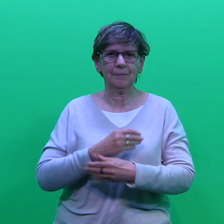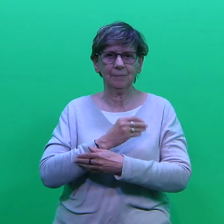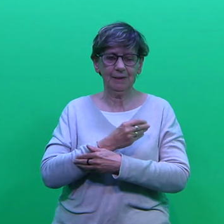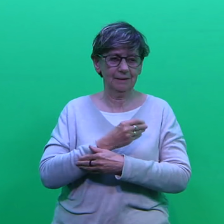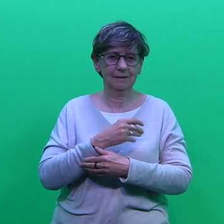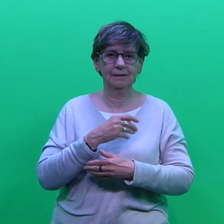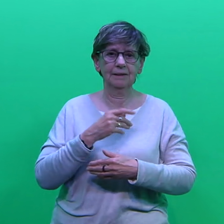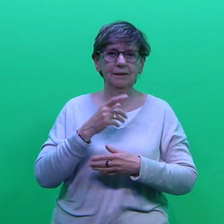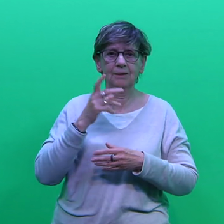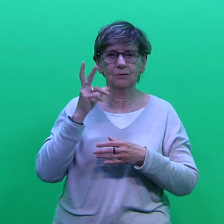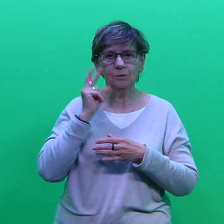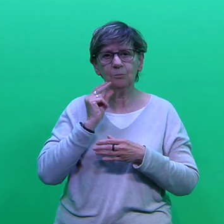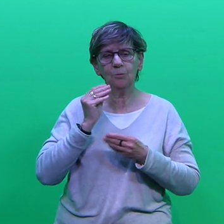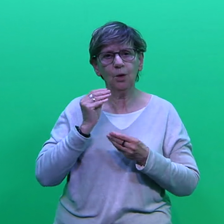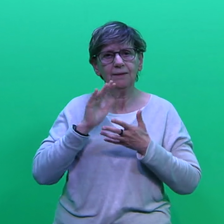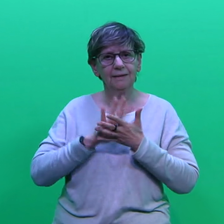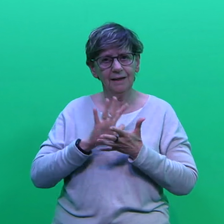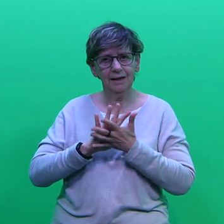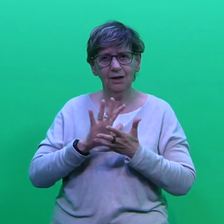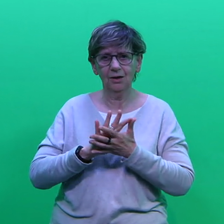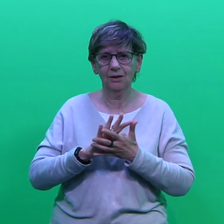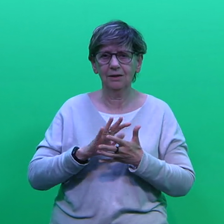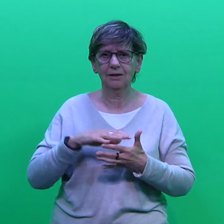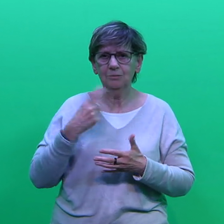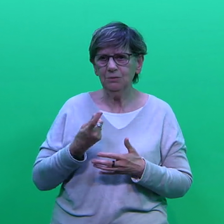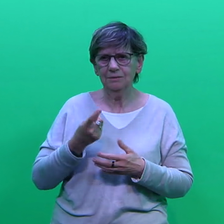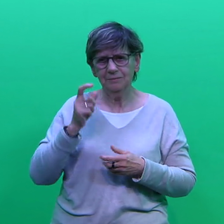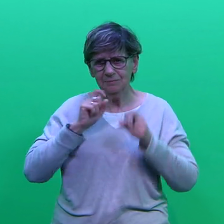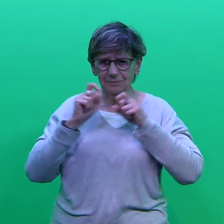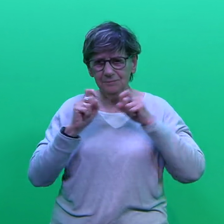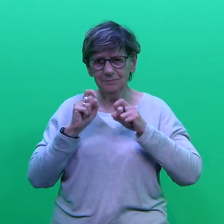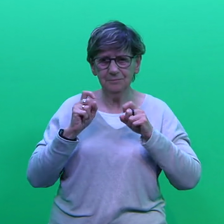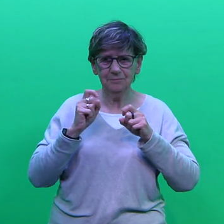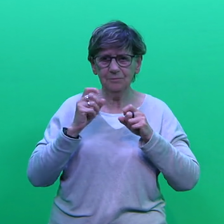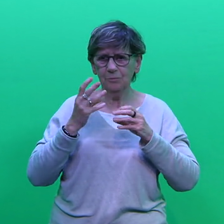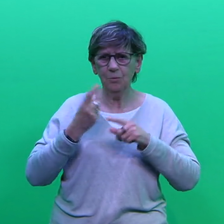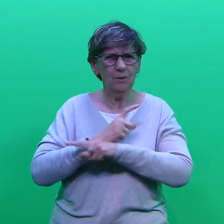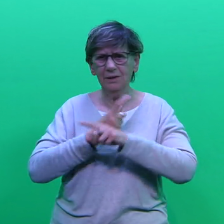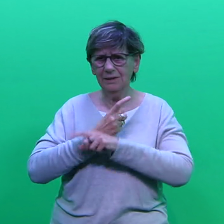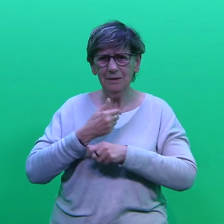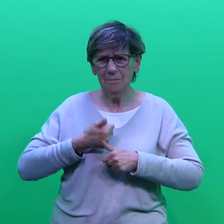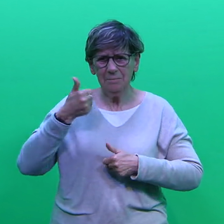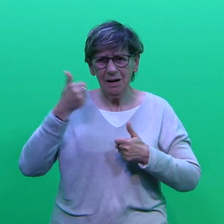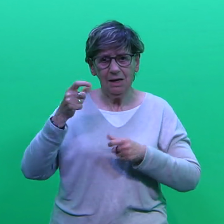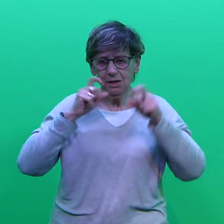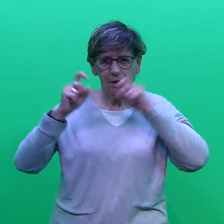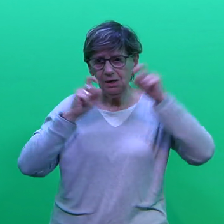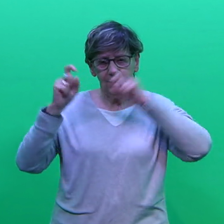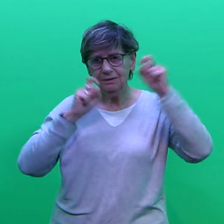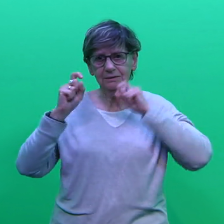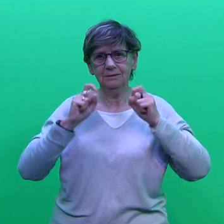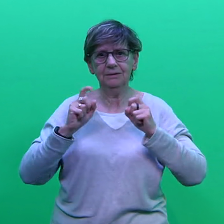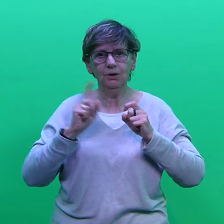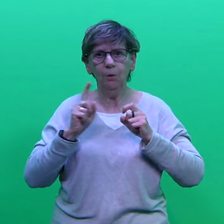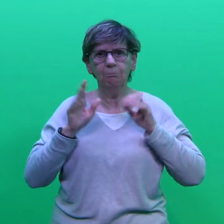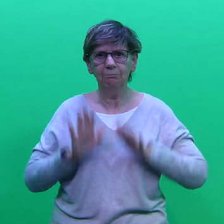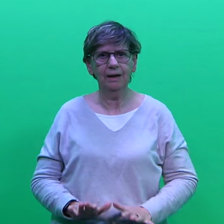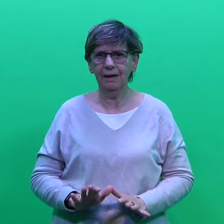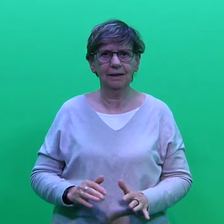El nadó dorm molt tranquil, però després plora, està molt nerviós i plora més, no para.